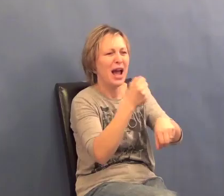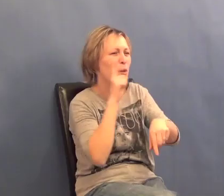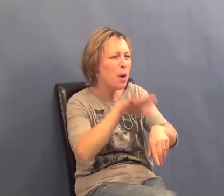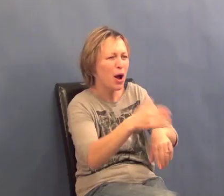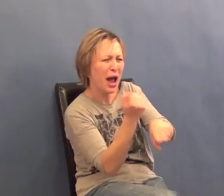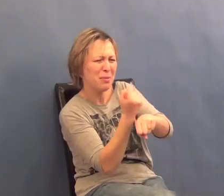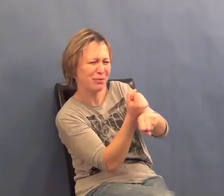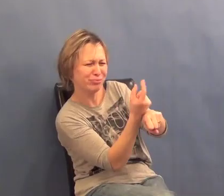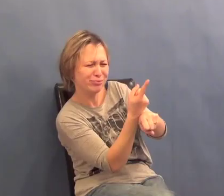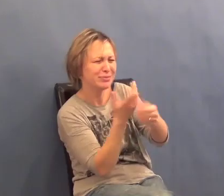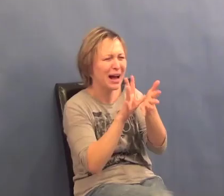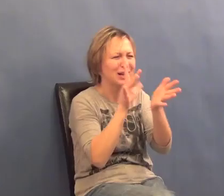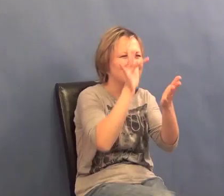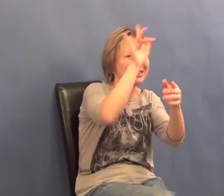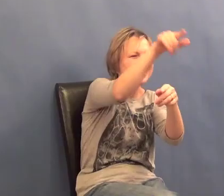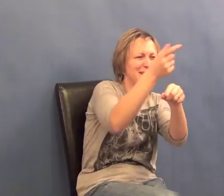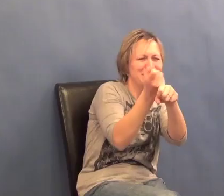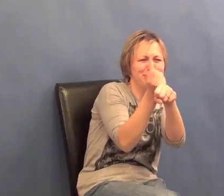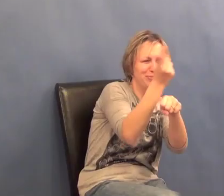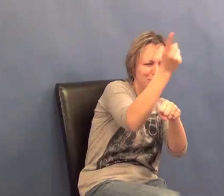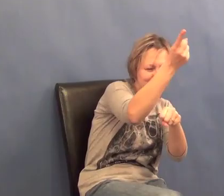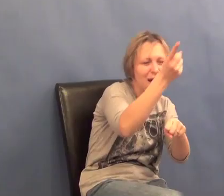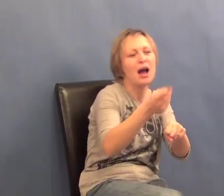I gdzieś na mieście mały chłopiec rzuca kamienie.